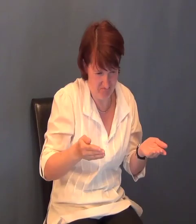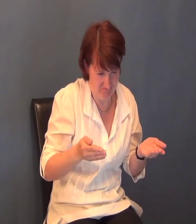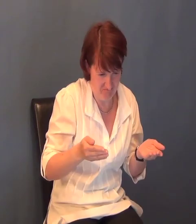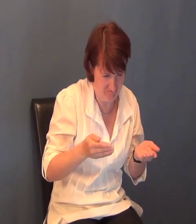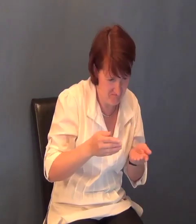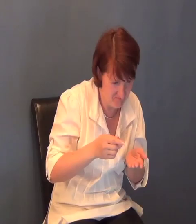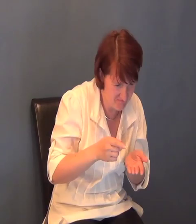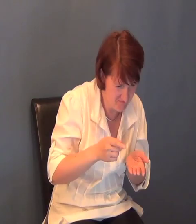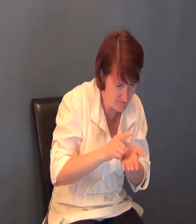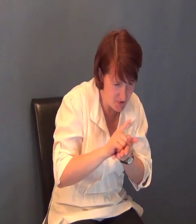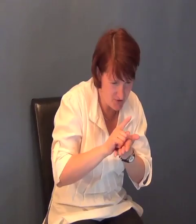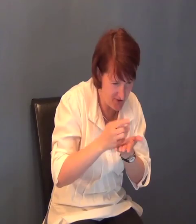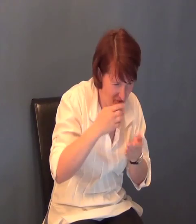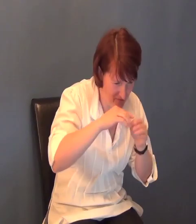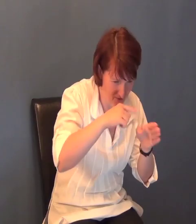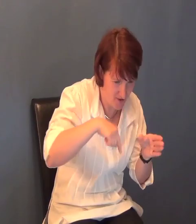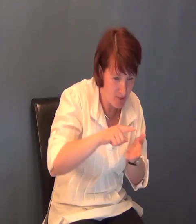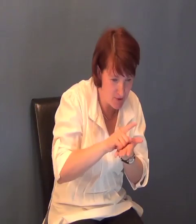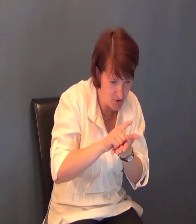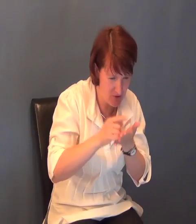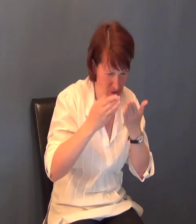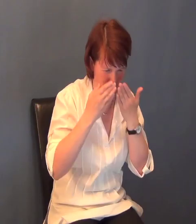Wygląda mi to na mysz, i zasłania on twarzy rękoma.